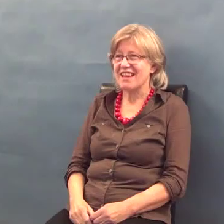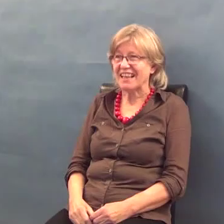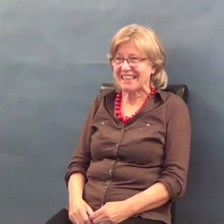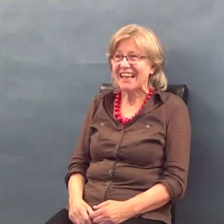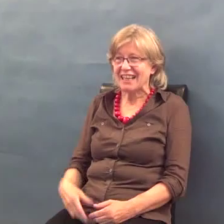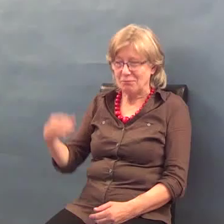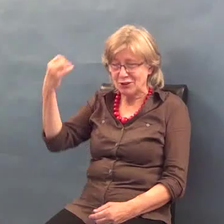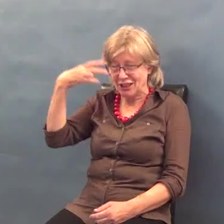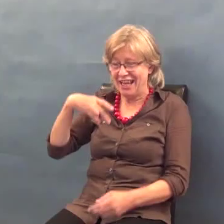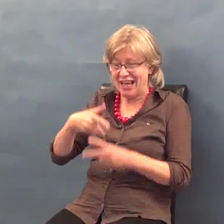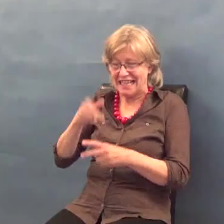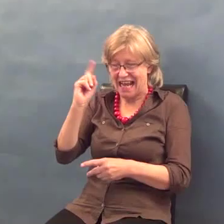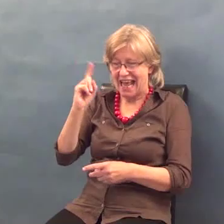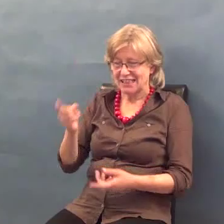Koń ma zakaz brania prysznica.